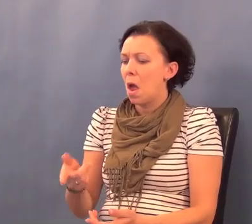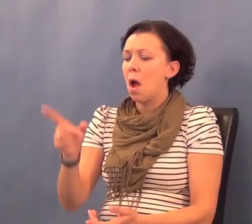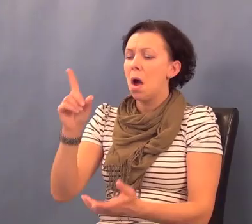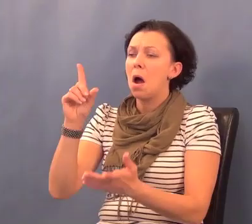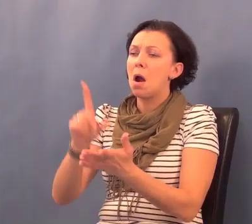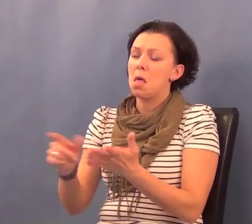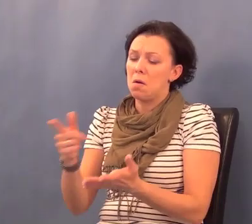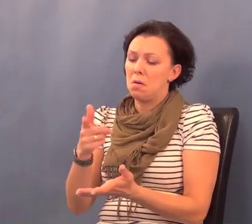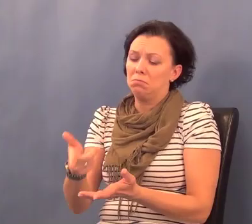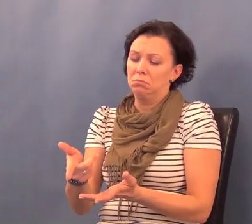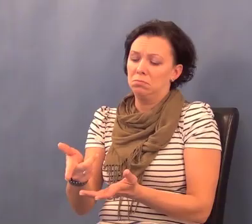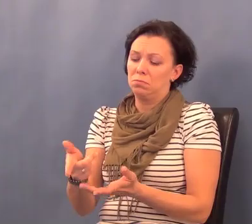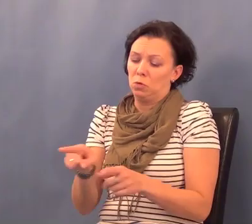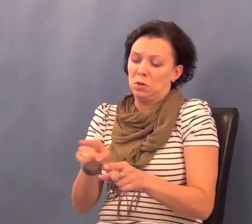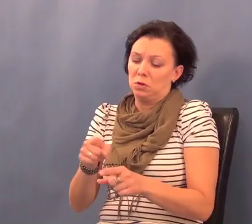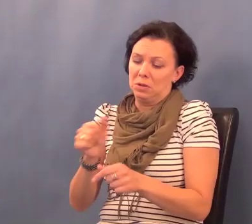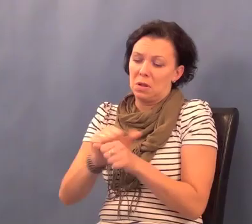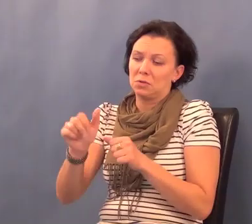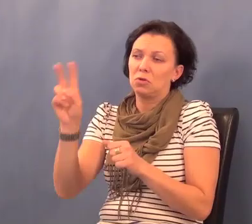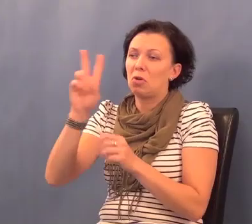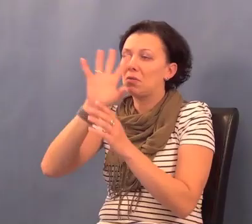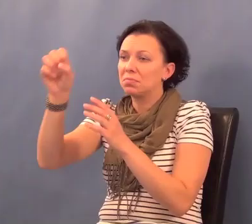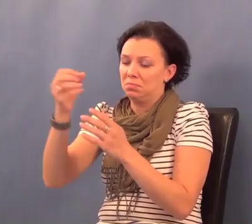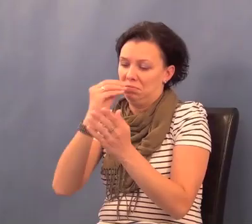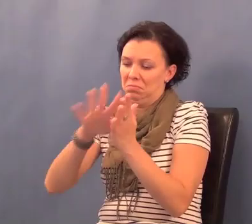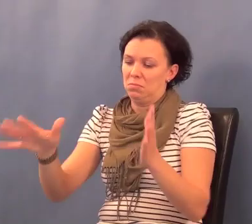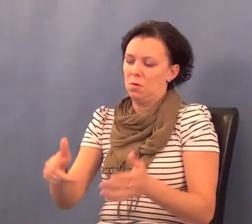Ale to oznacza, że jest ktoś, który przyłapuje ich na jedzeniu bez czegoś.